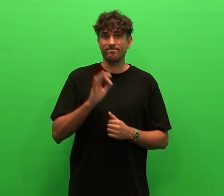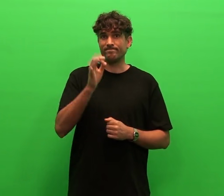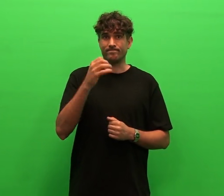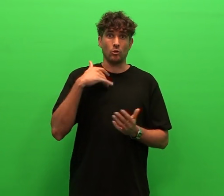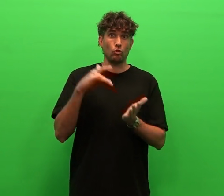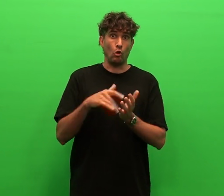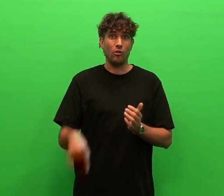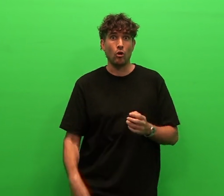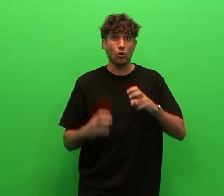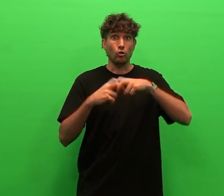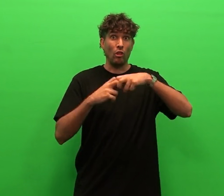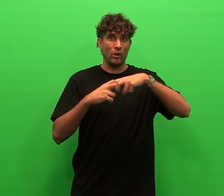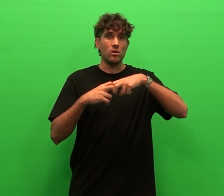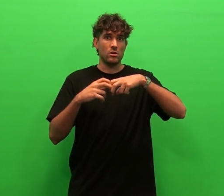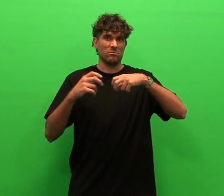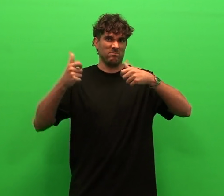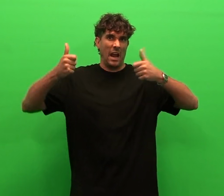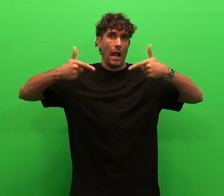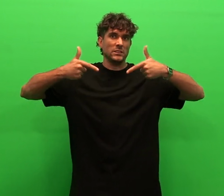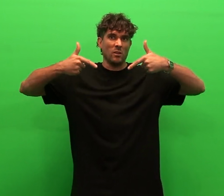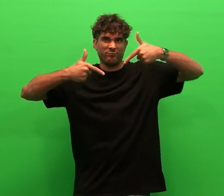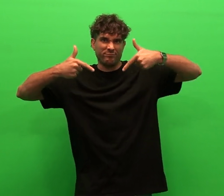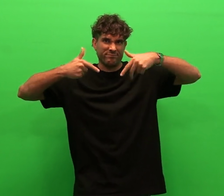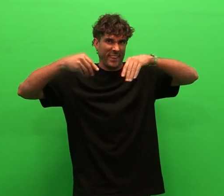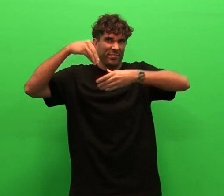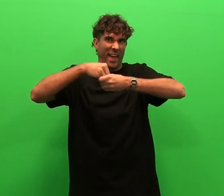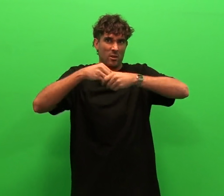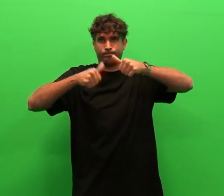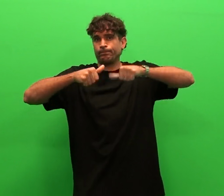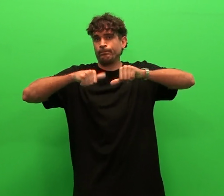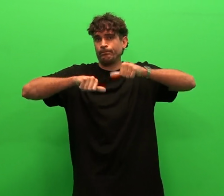Sí, em van operar el genoll amb làser.